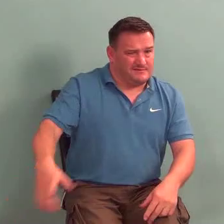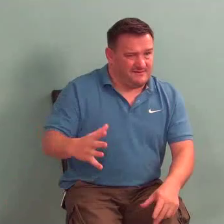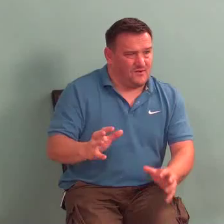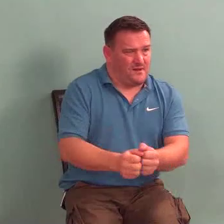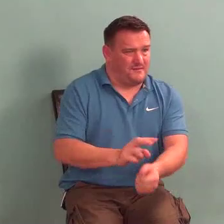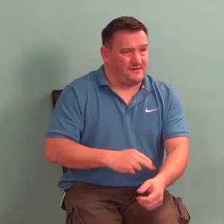Boi się złapania przez policjanta.